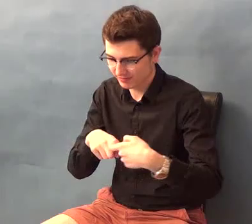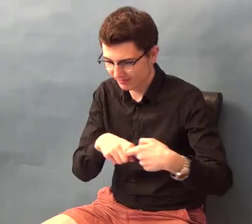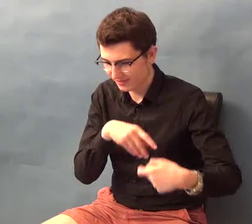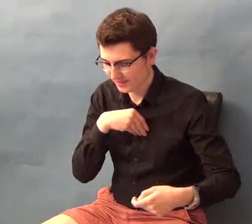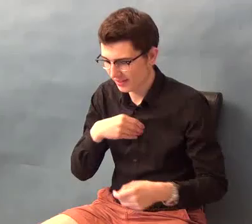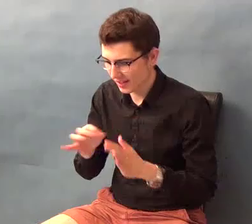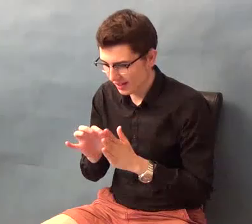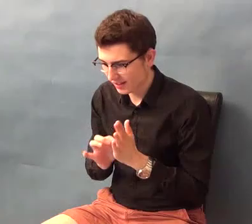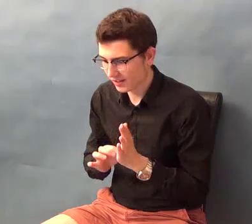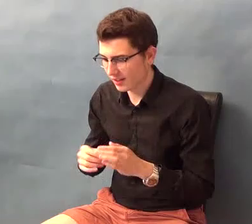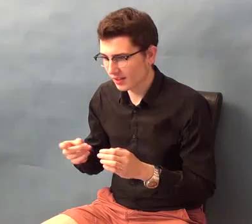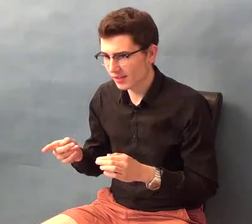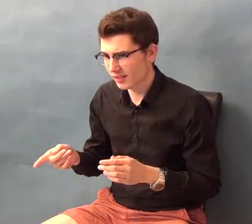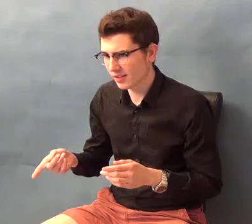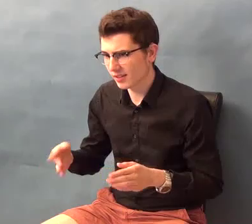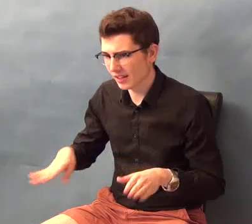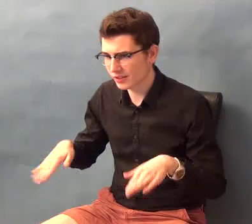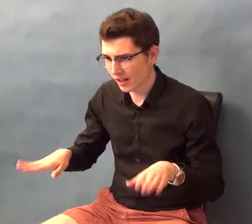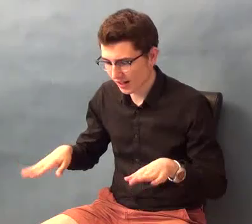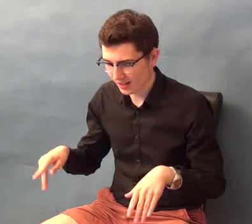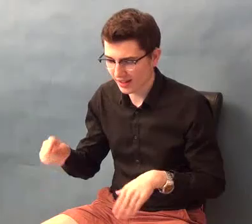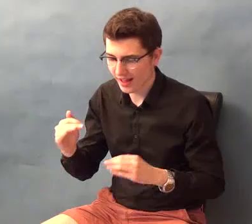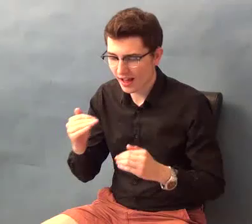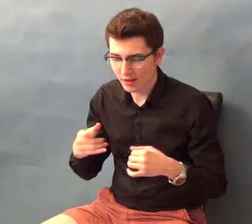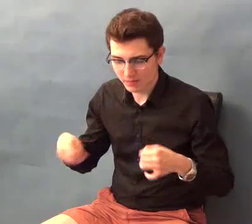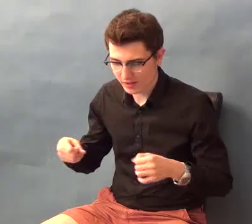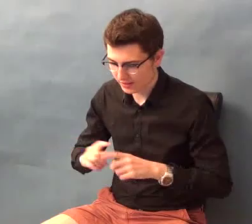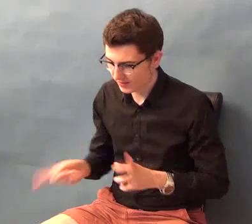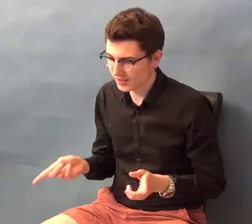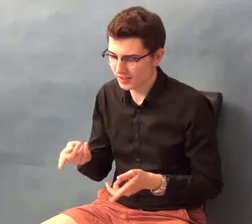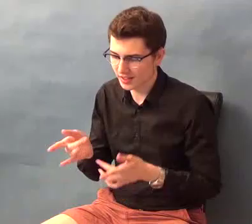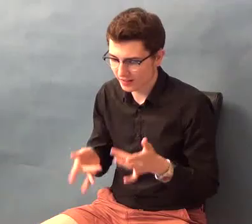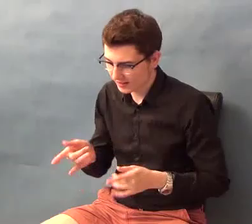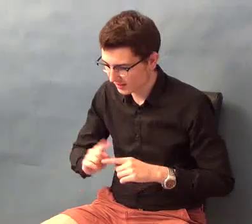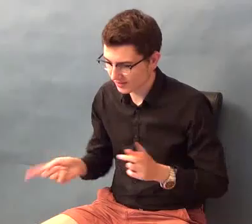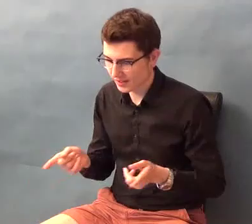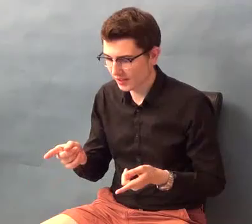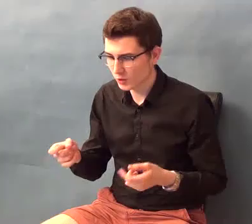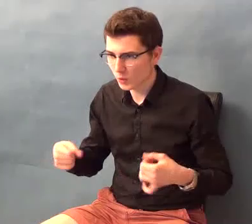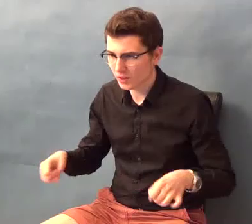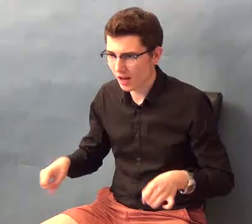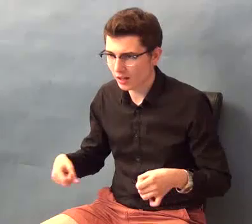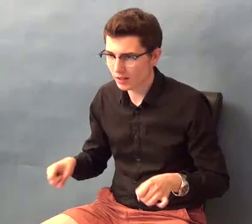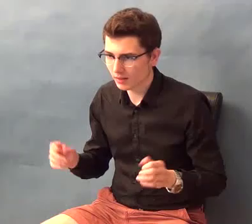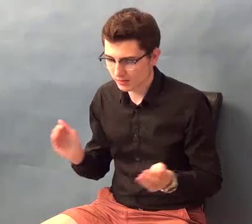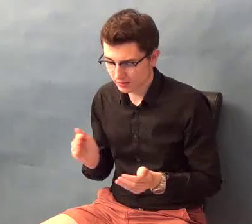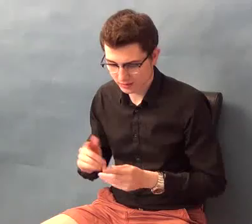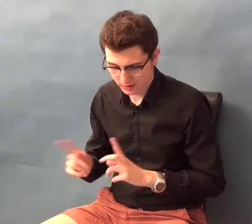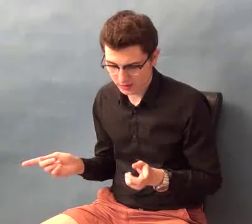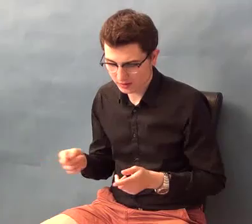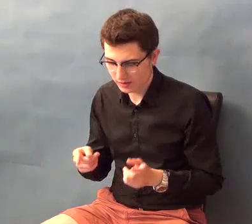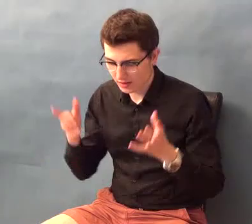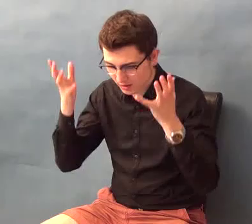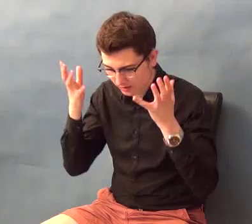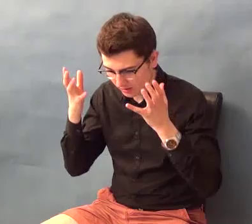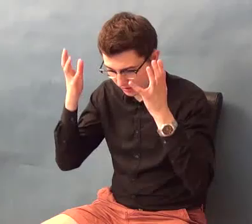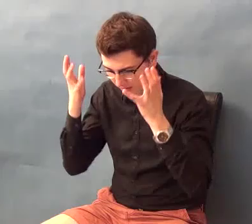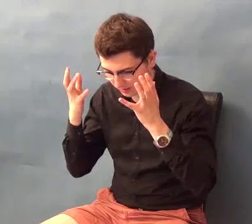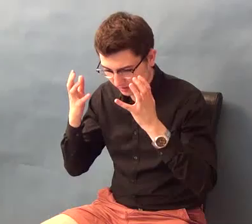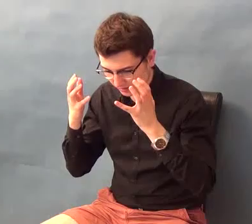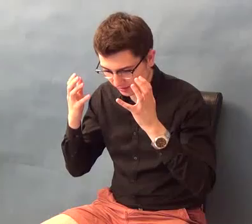Akceptowane się rolki i deskorolka, ale motor, rower oraz mały skuter - nie.